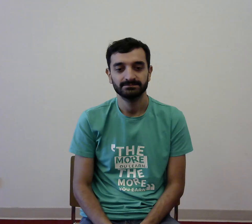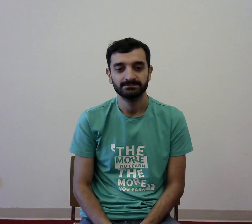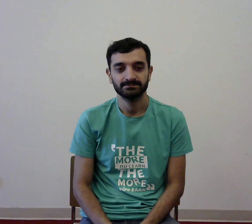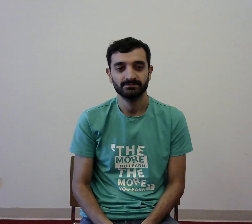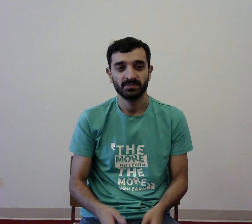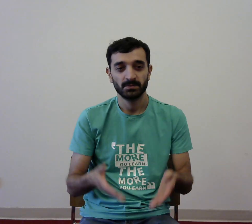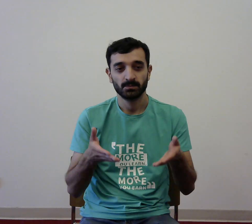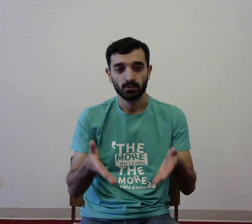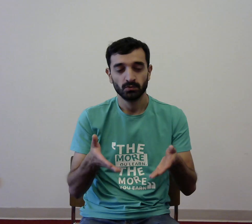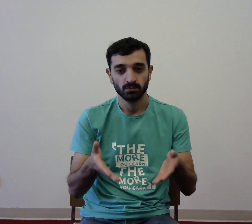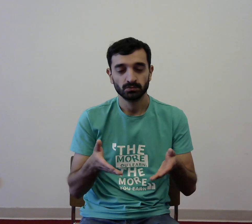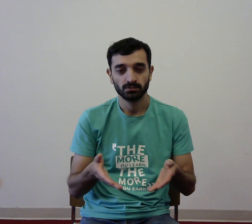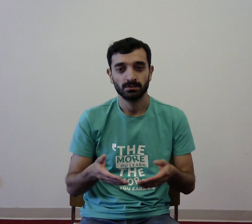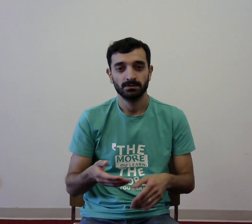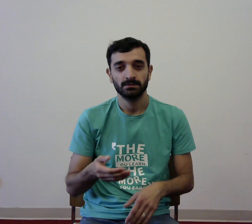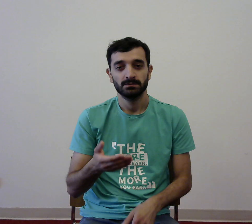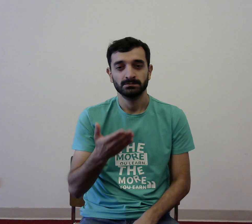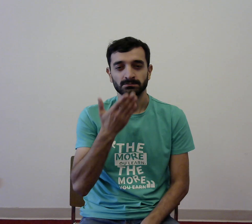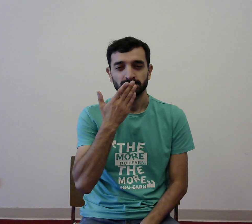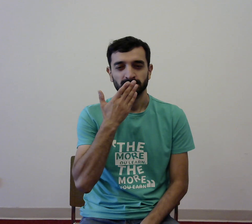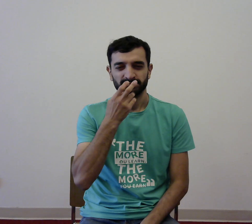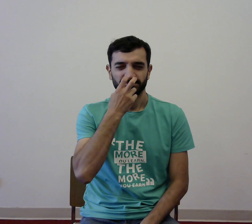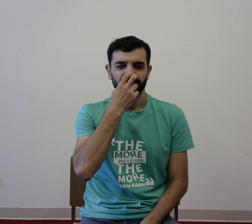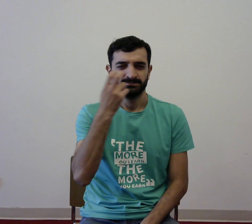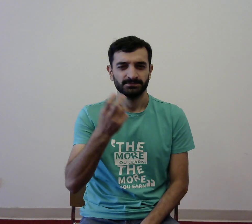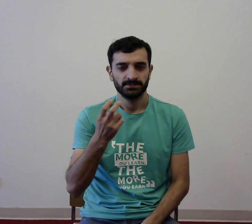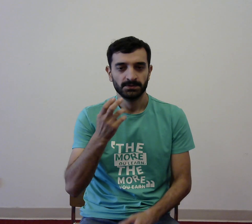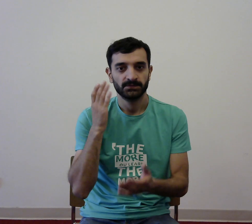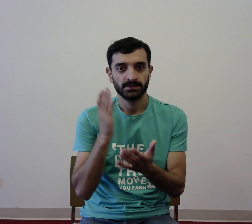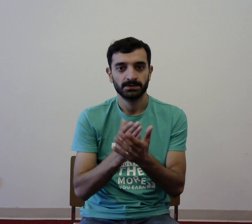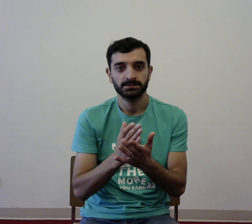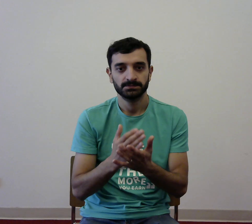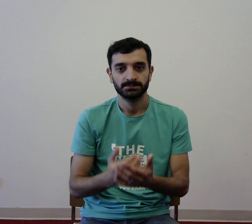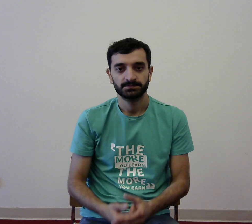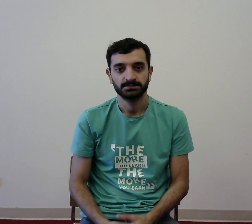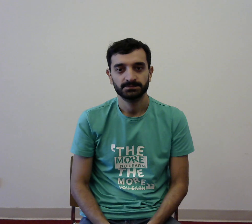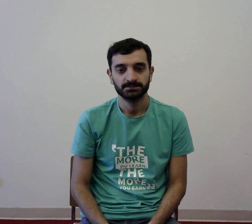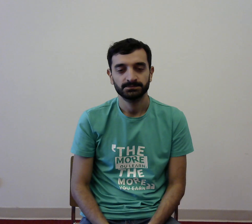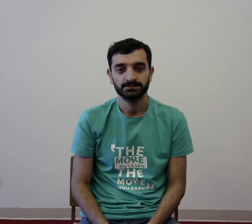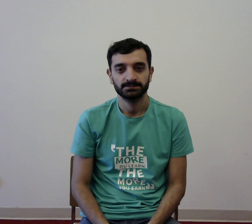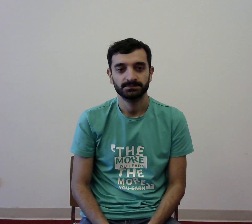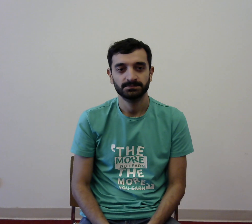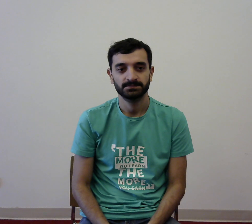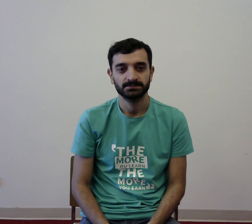Burda qəribə qoxu var